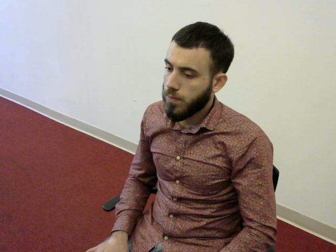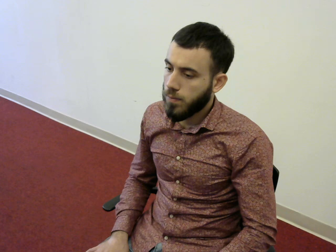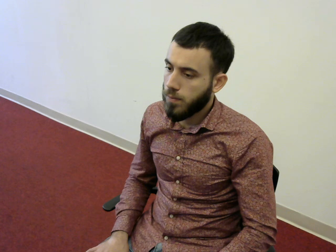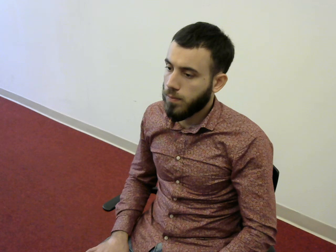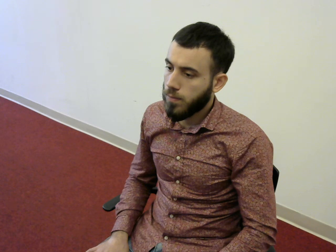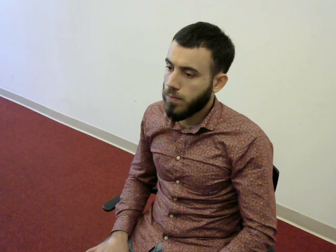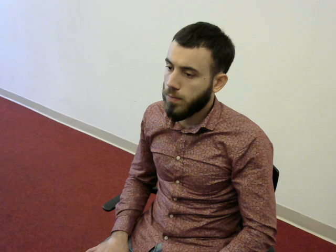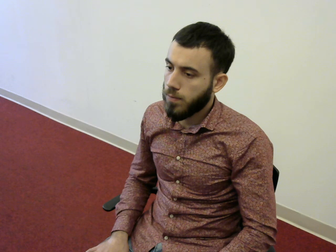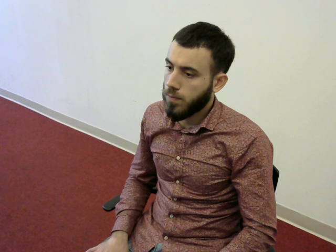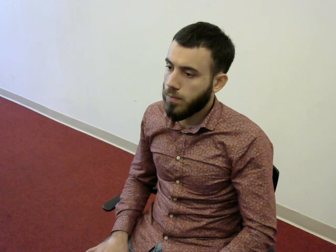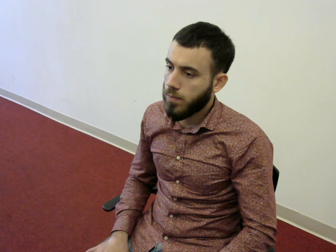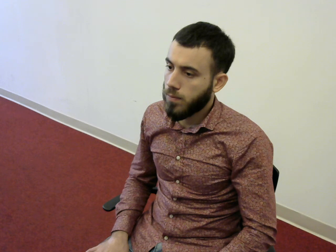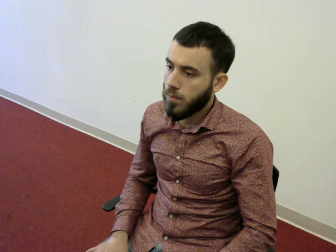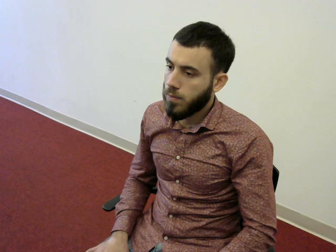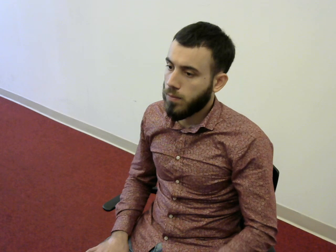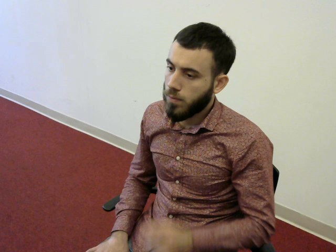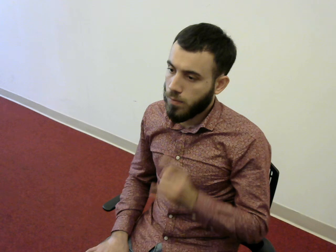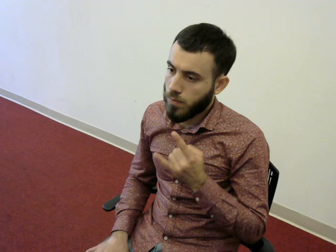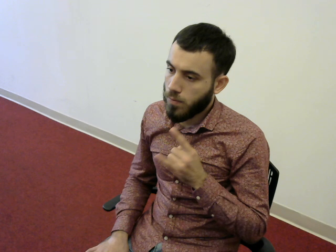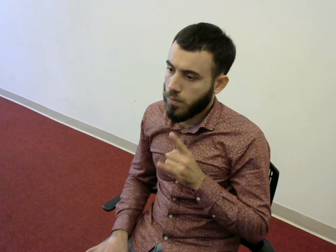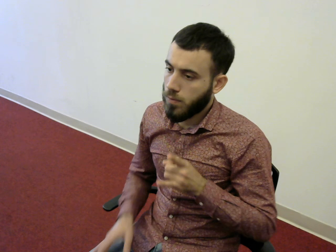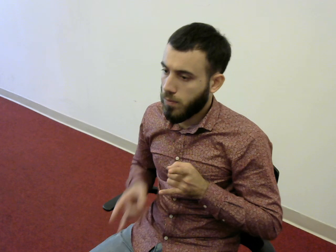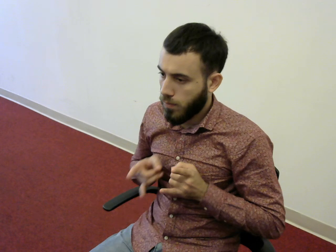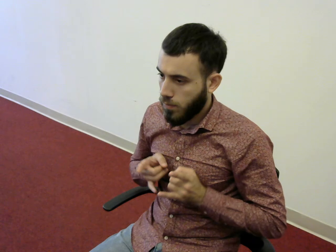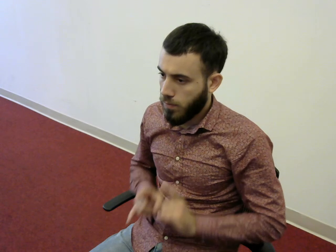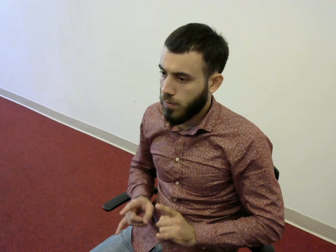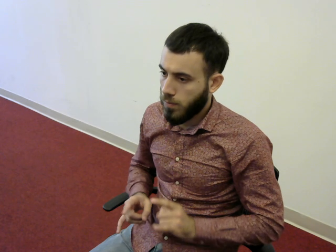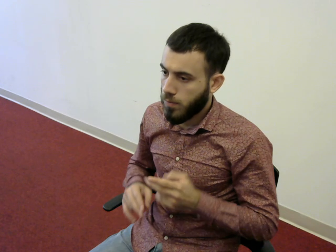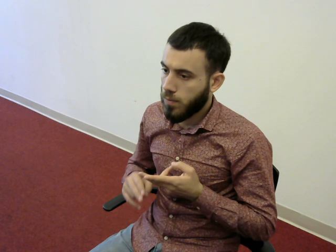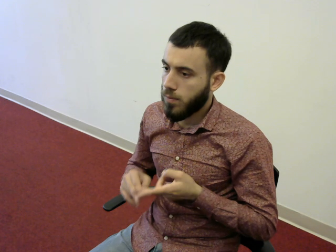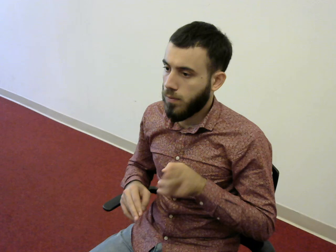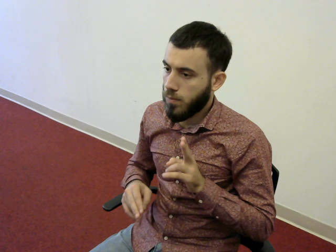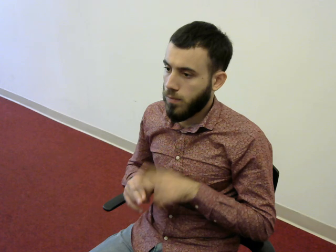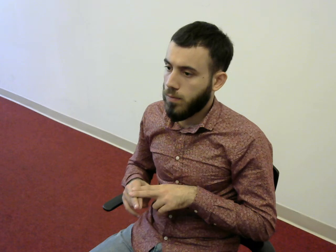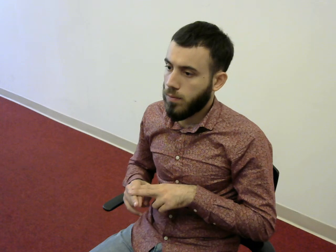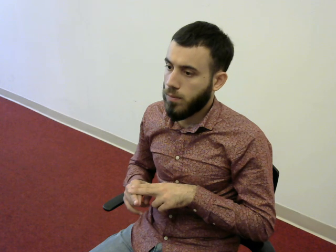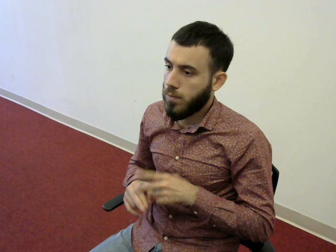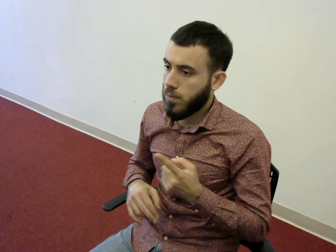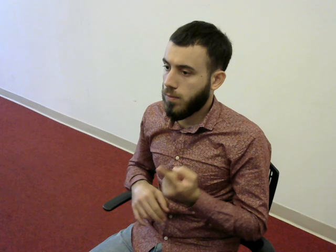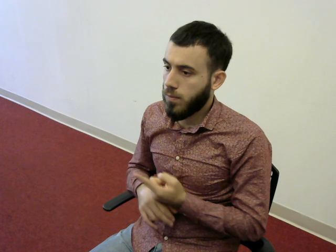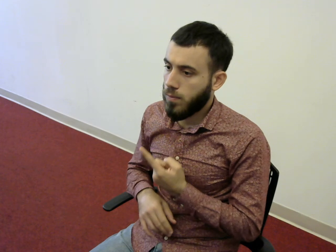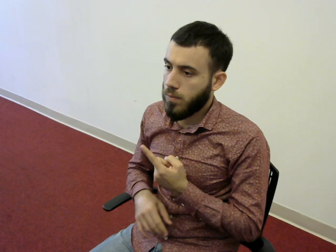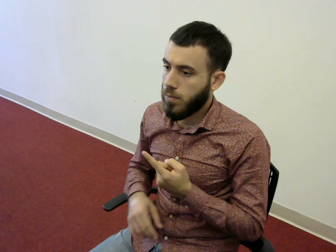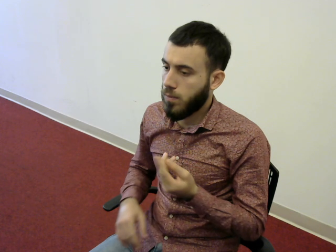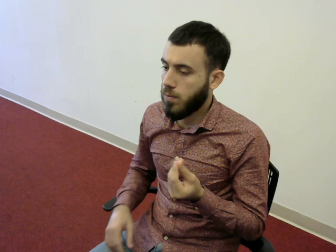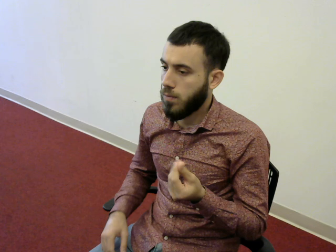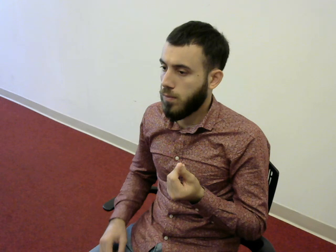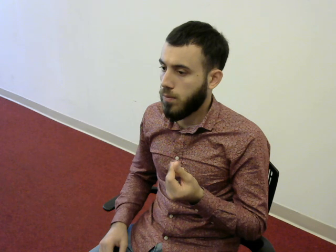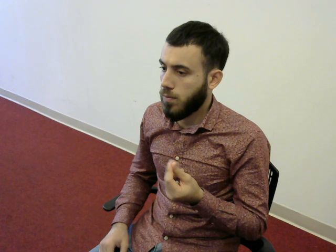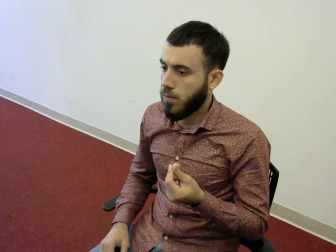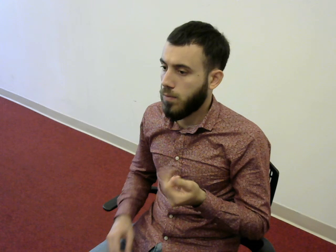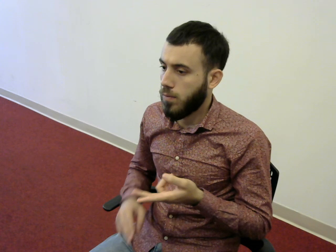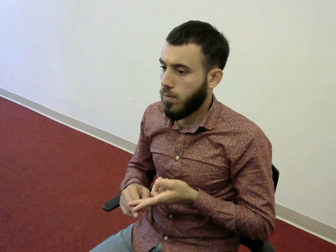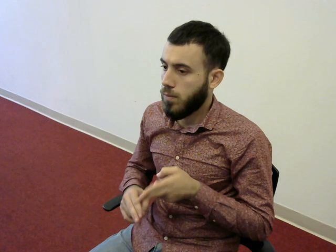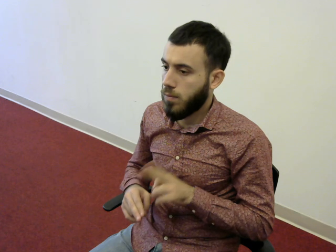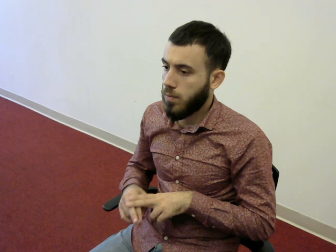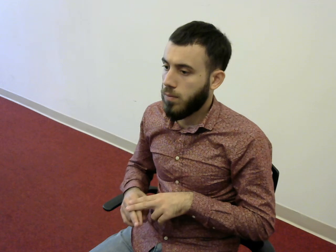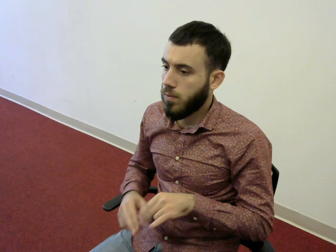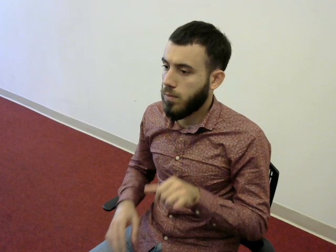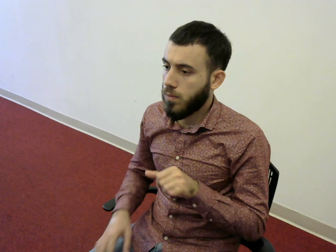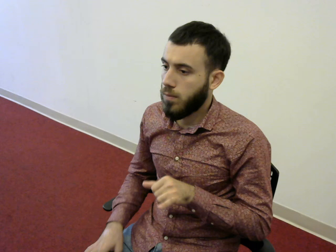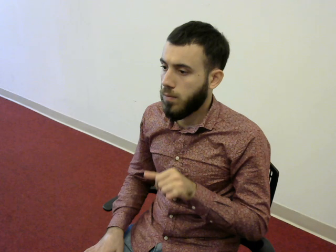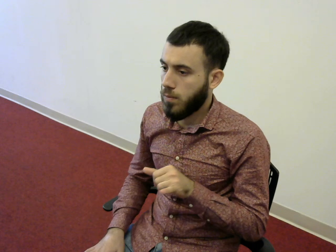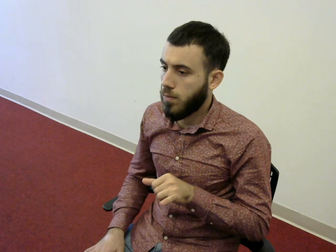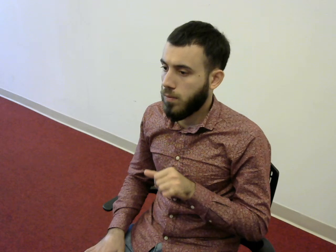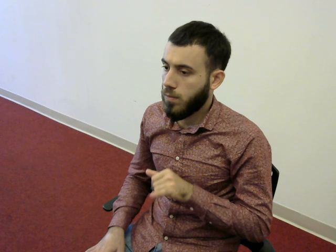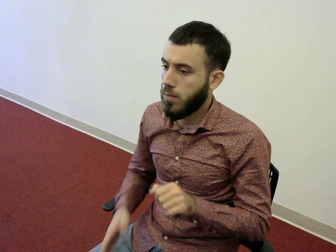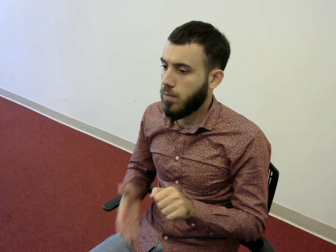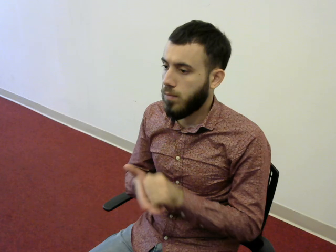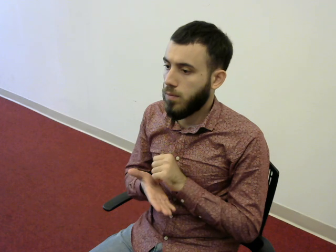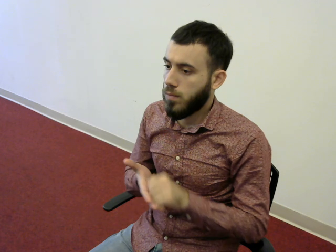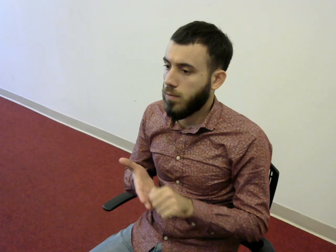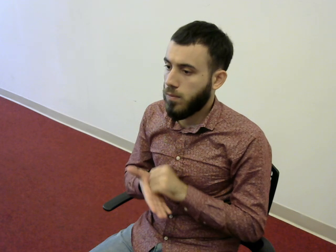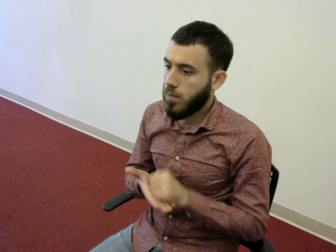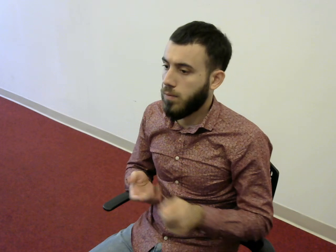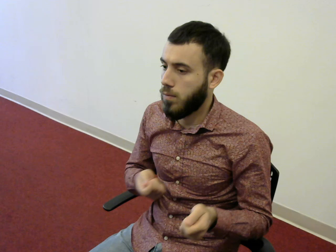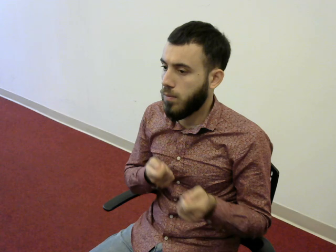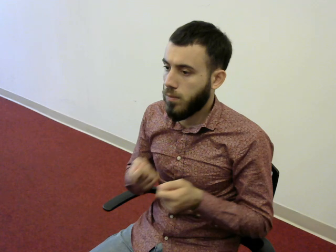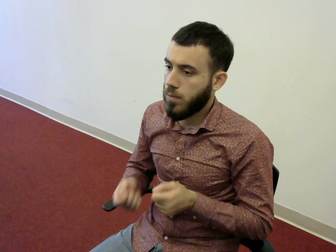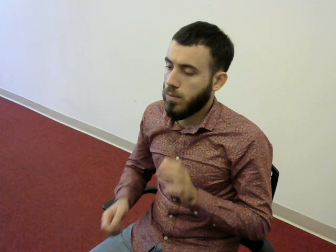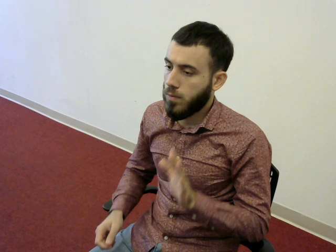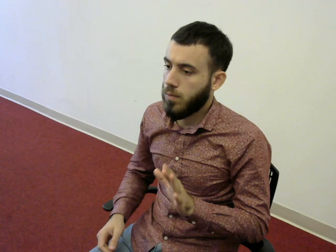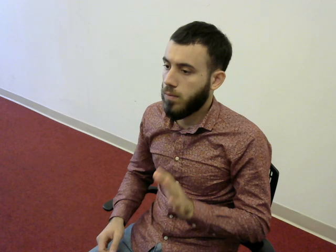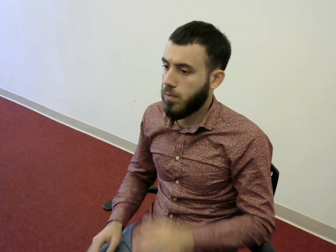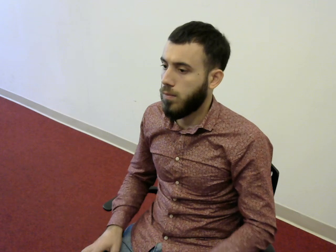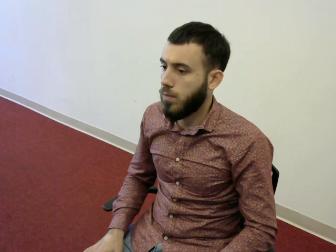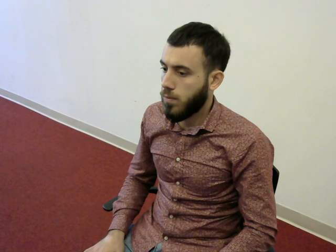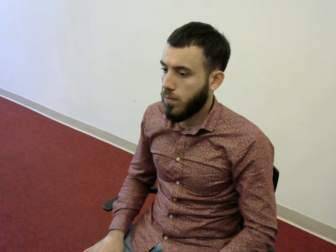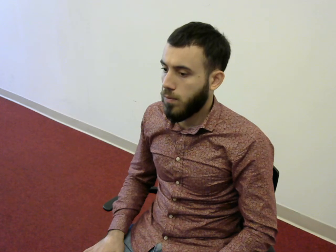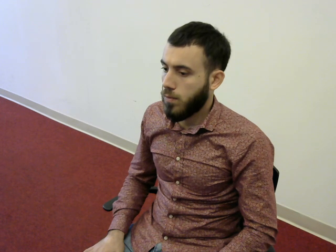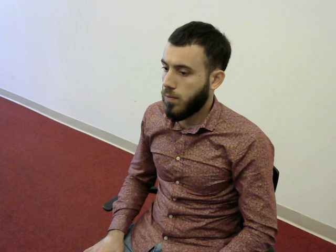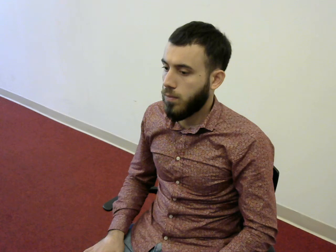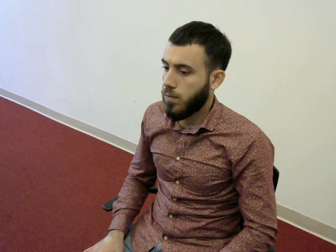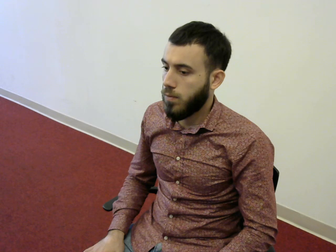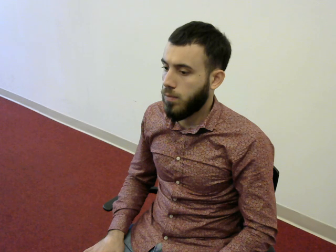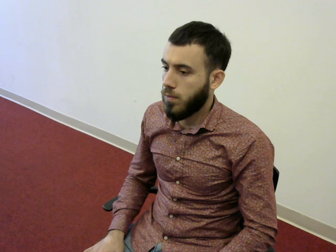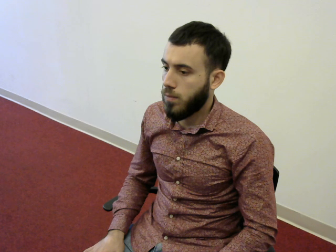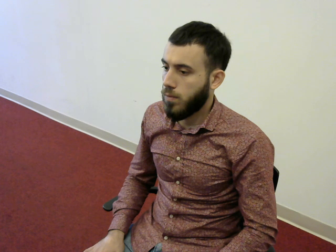Uşağın doğulmasına görə birdəfəlik müavinət üçün hansı sənədləri gətirməliyəm?